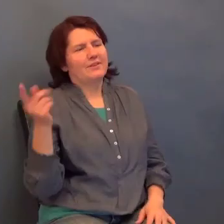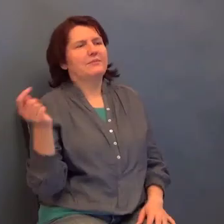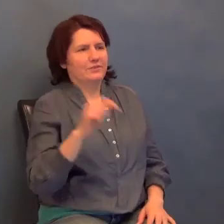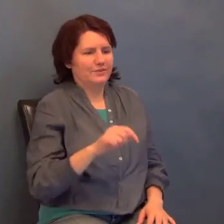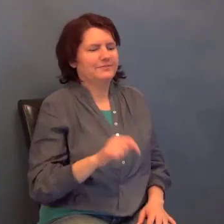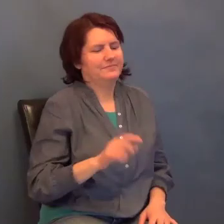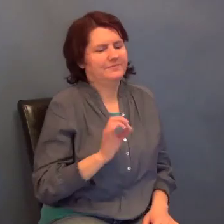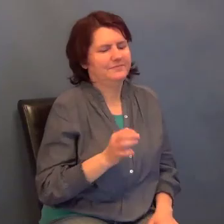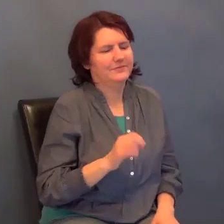Potem przyjść tutaj?